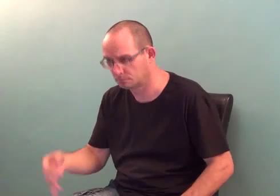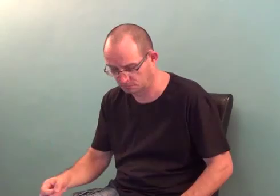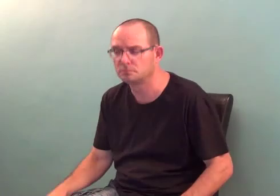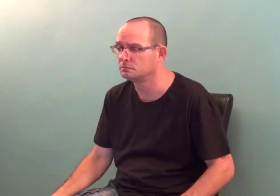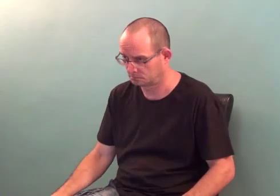Dobrze.